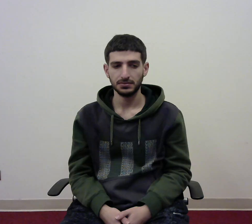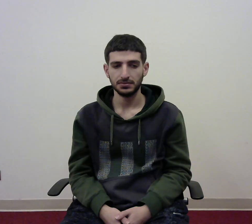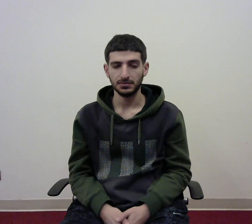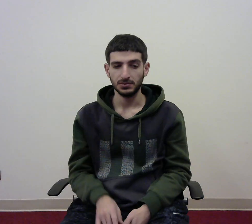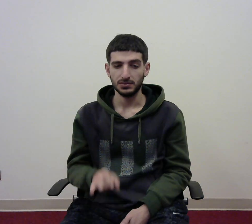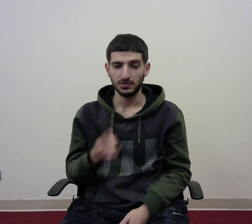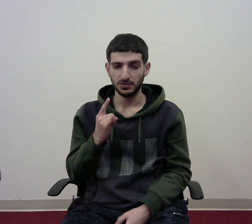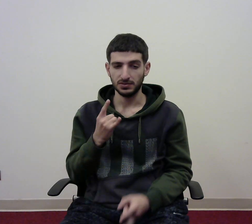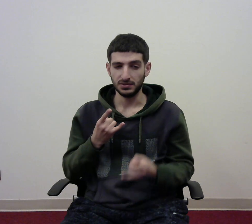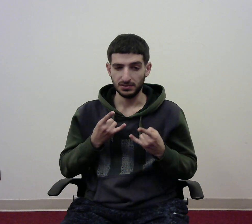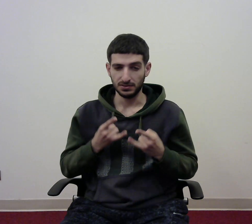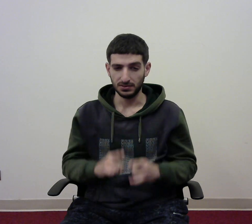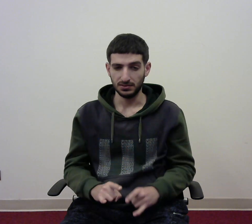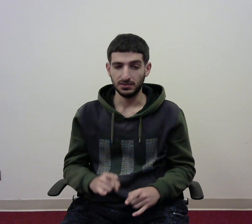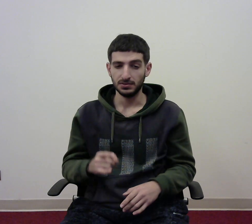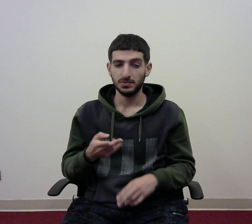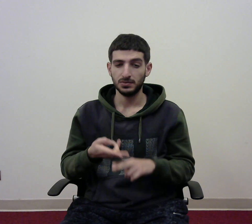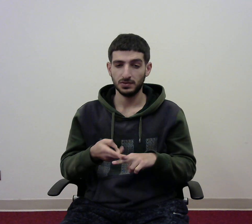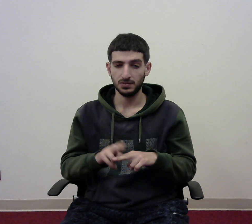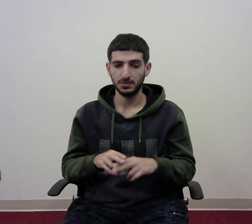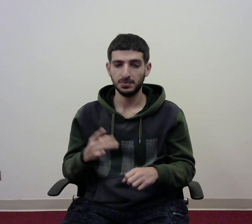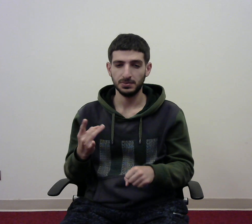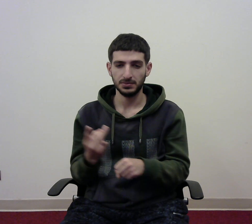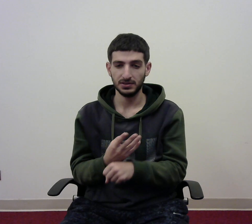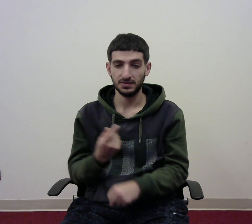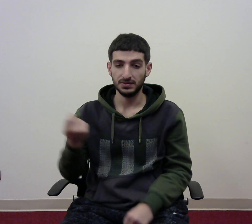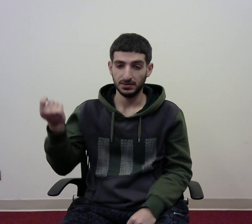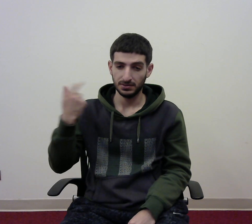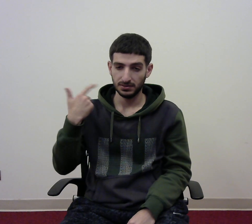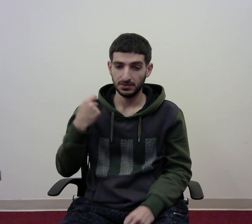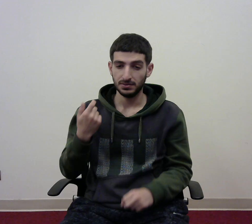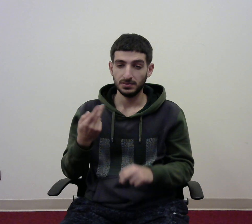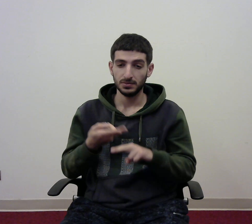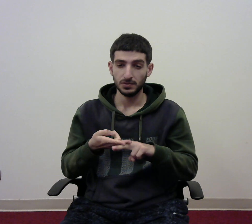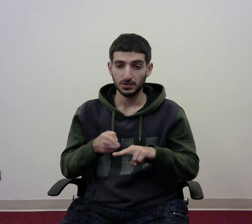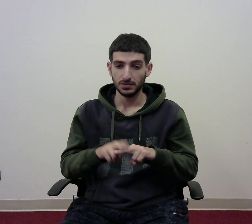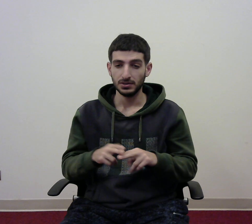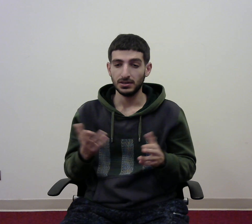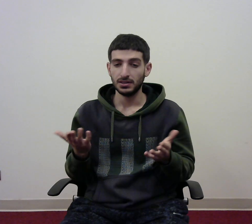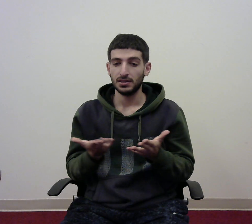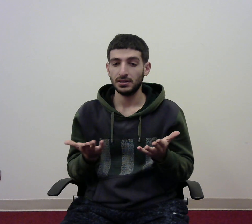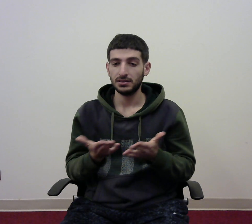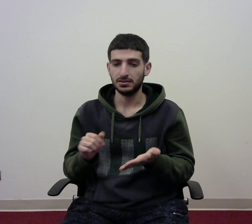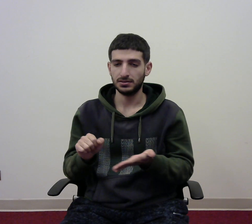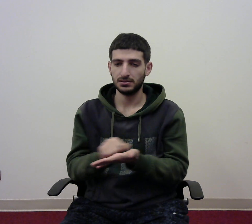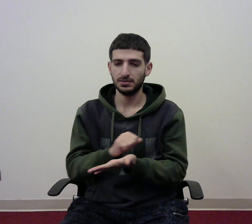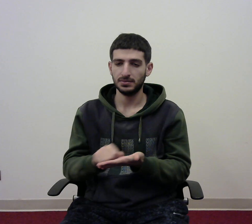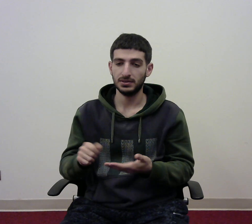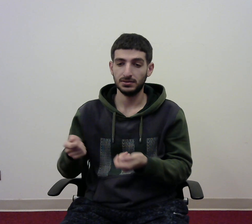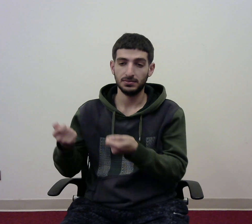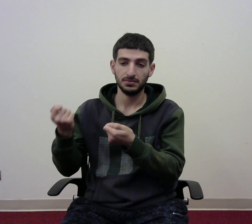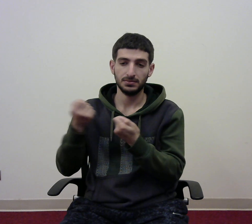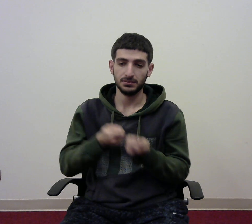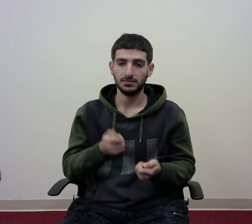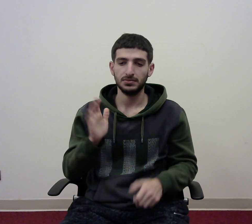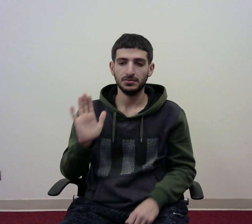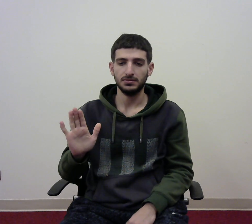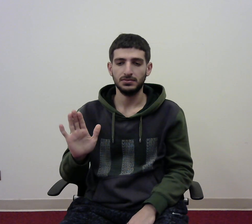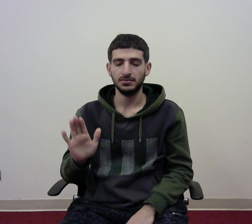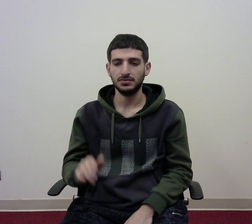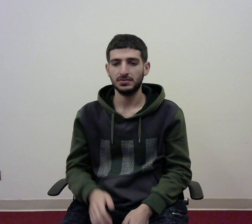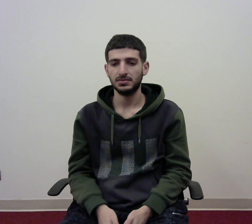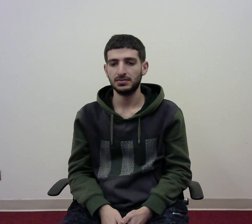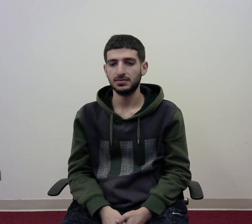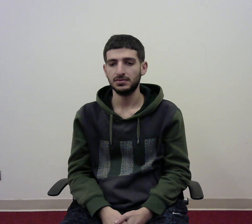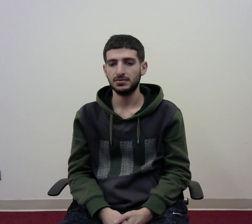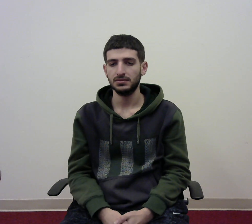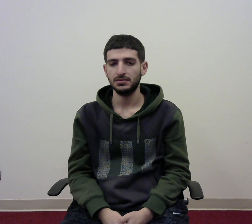Uşağın doğulmasına görə birdəfəlik müavinət üçün hansı sənədləri gətirməliyəm?